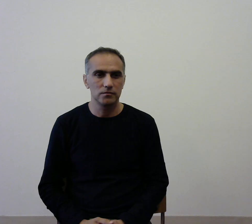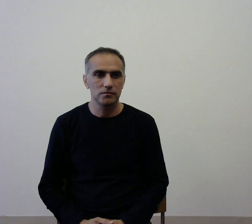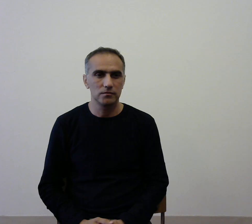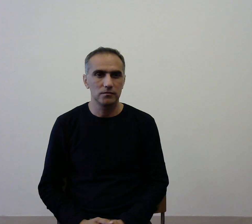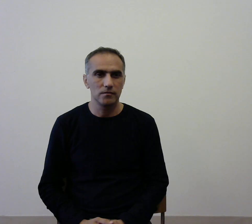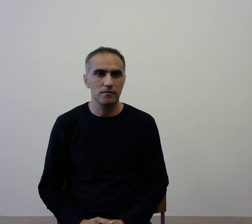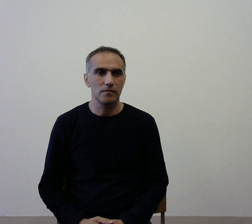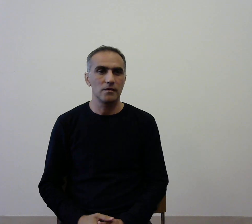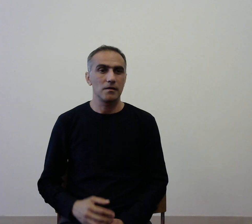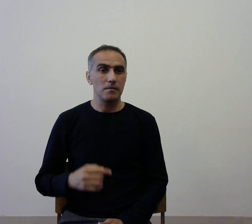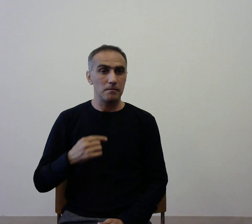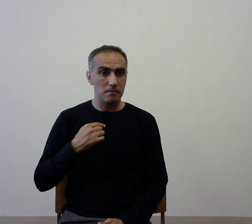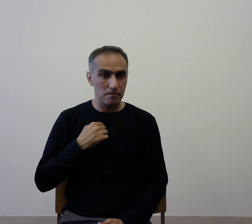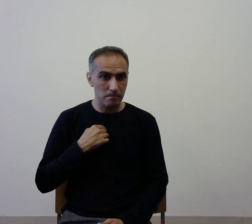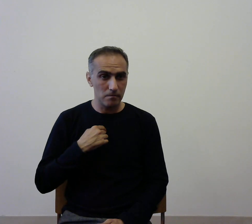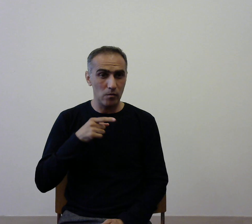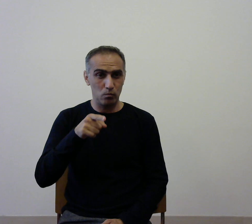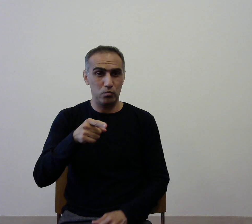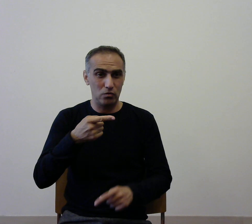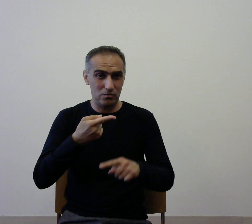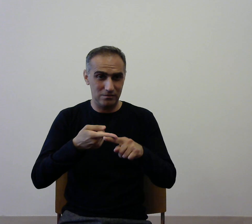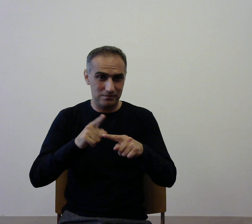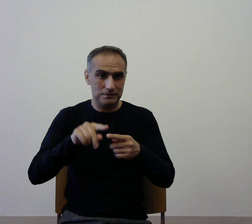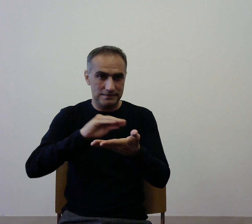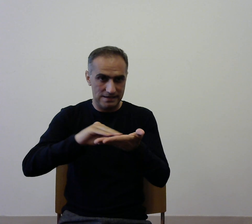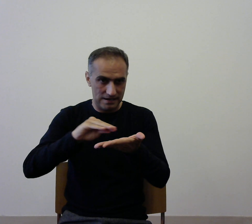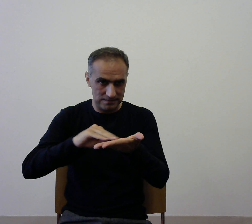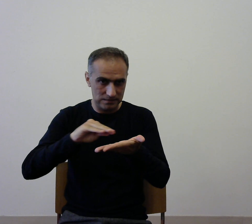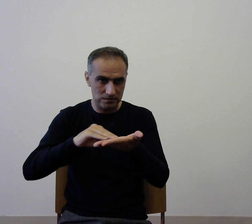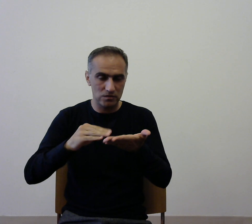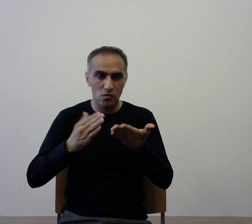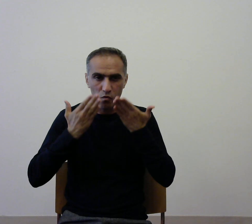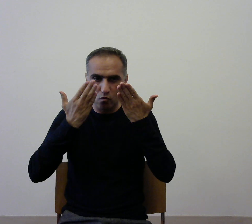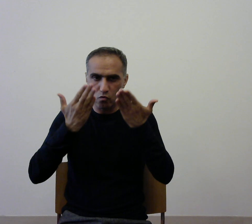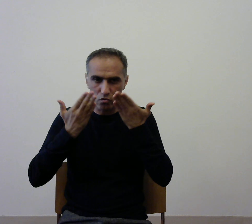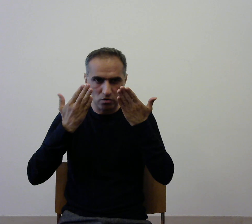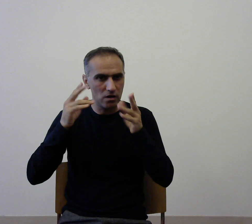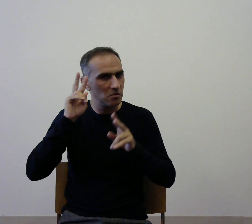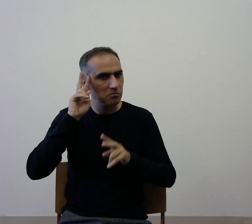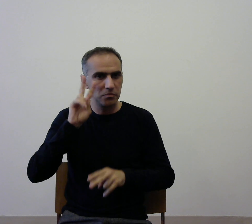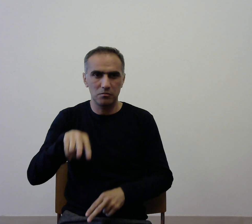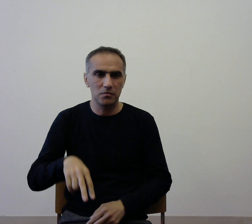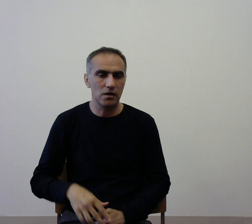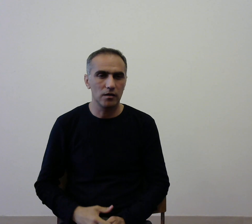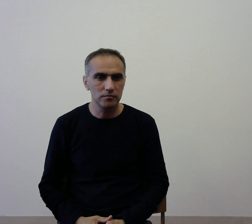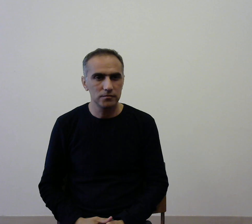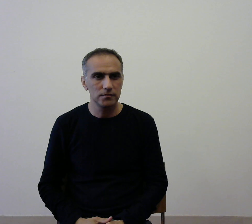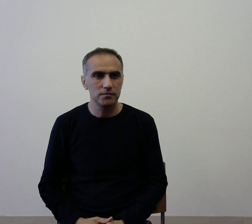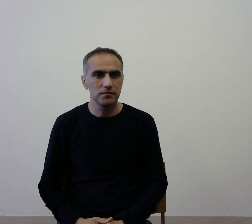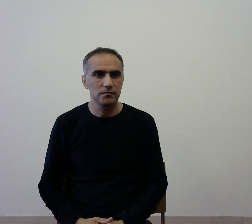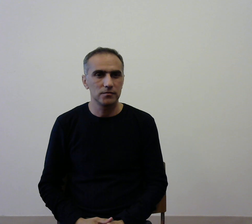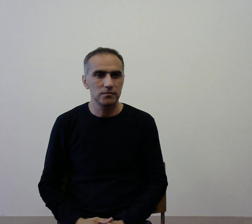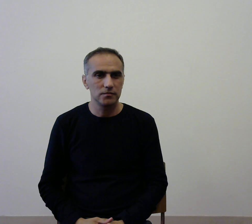Mən bu yazını oxuya bilmirəm